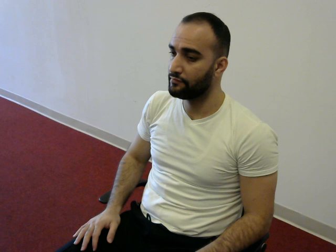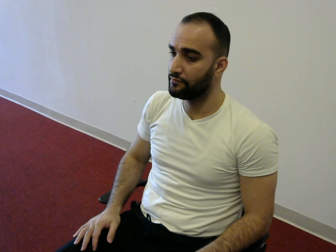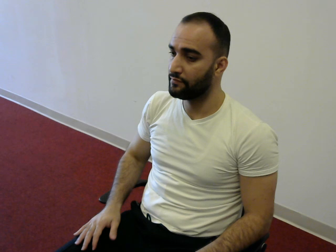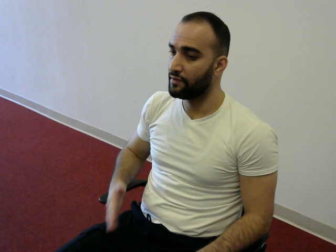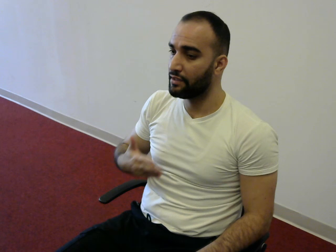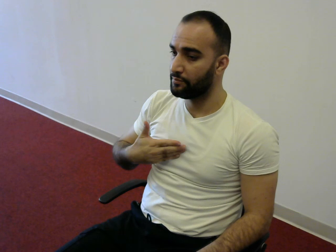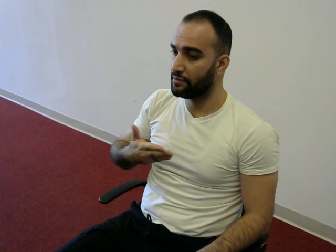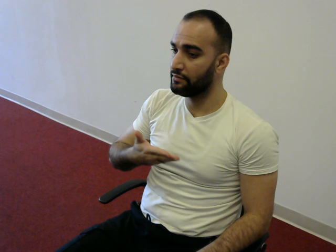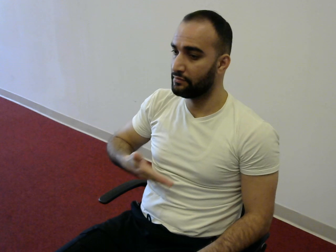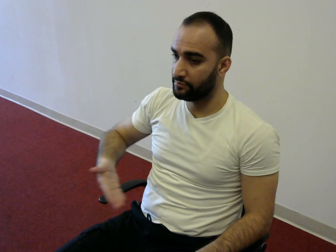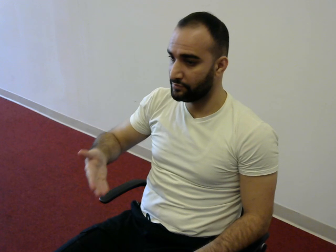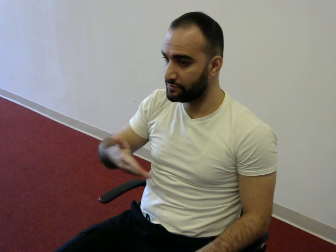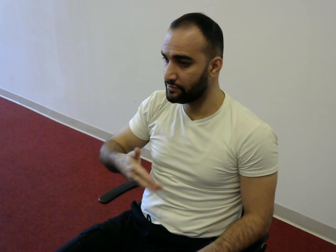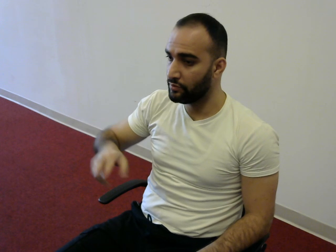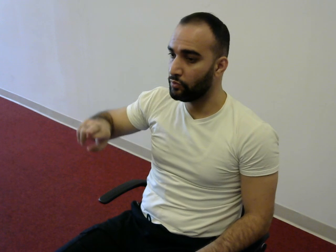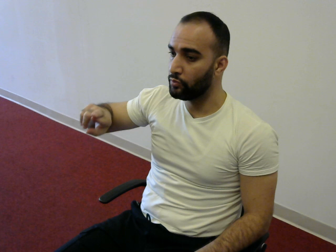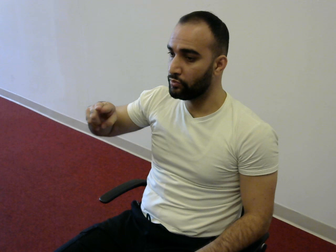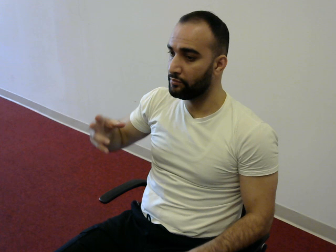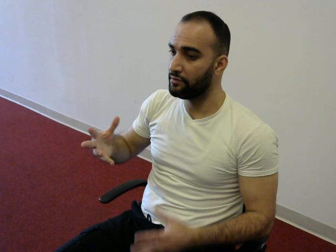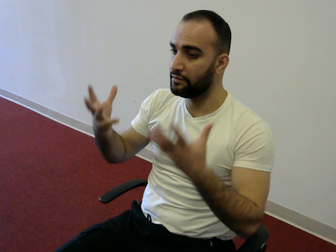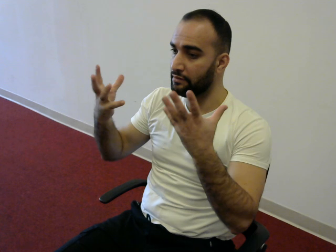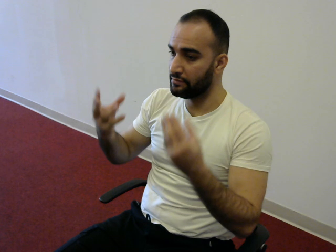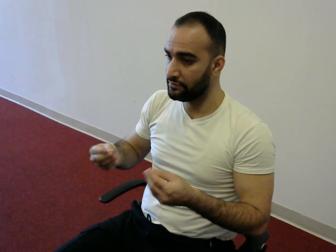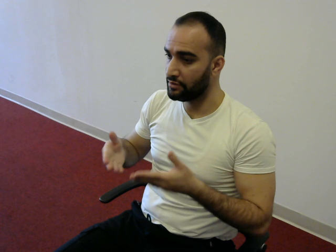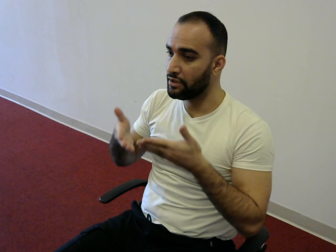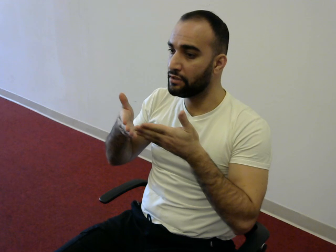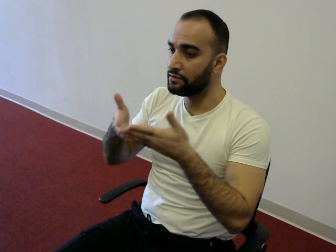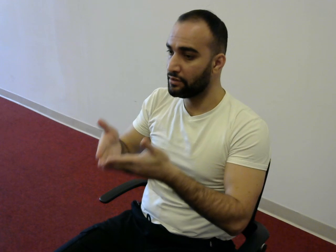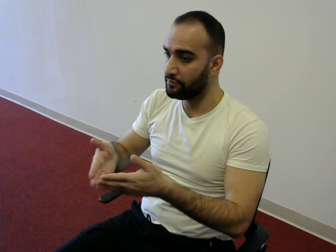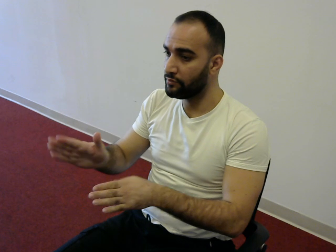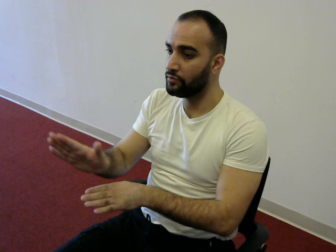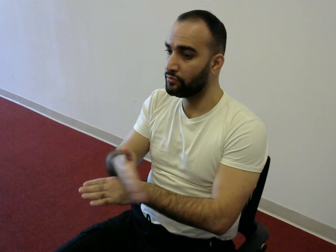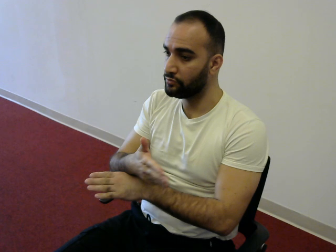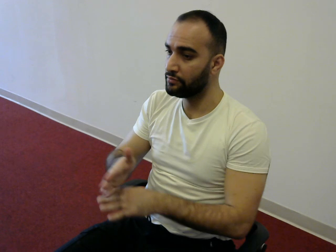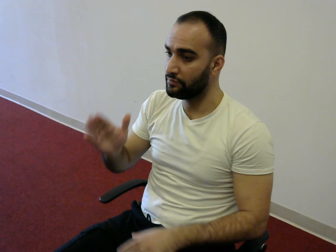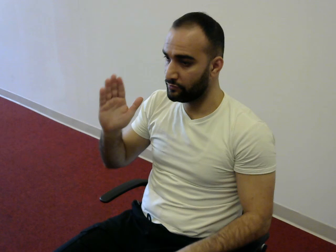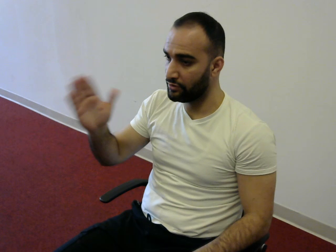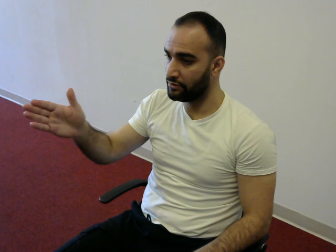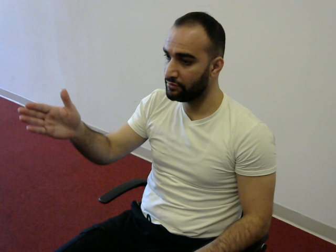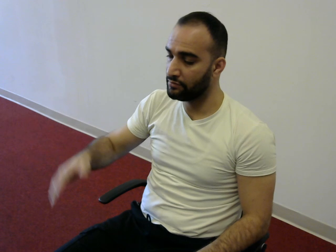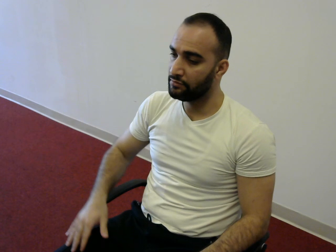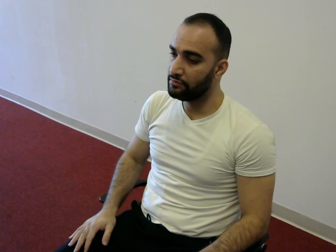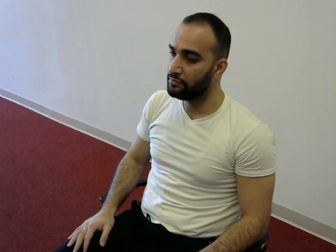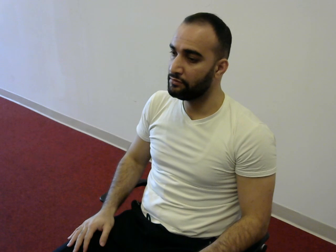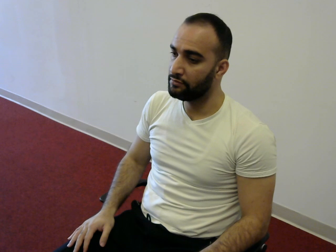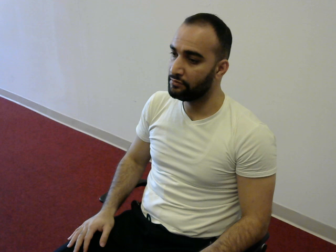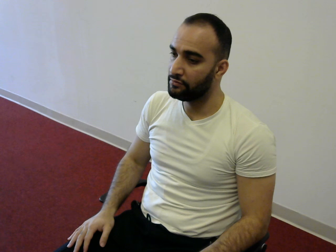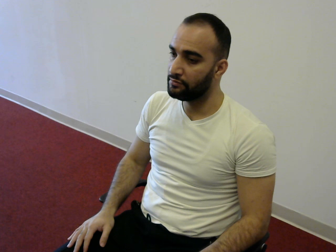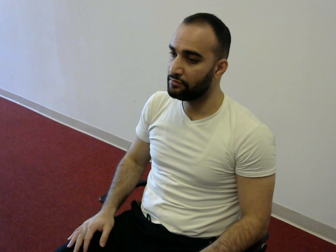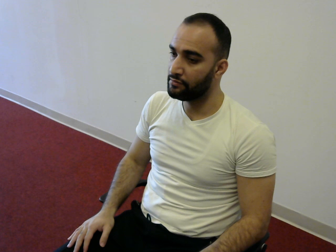Biz cümə günü gəmi gəzintisində olacağıq